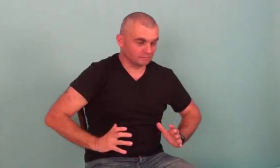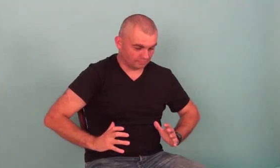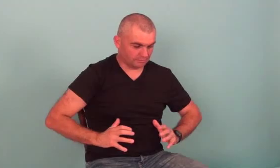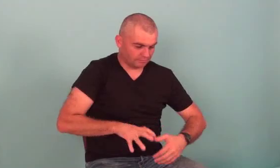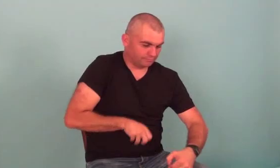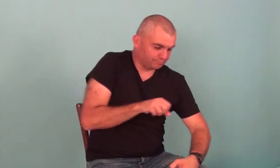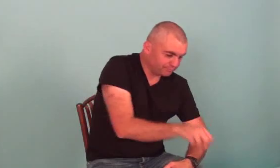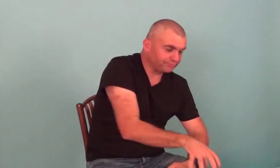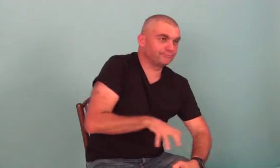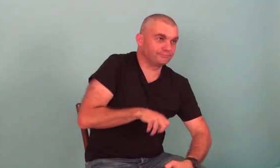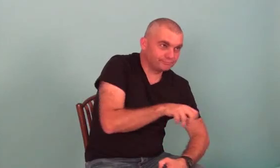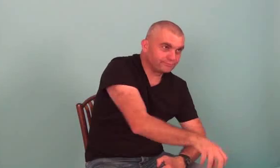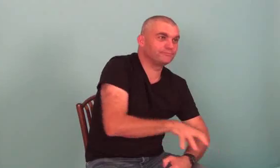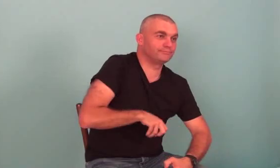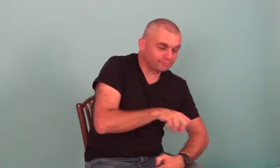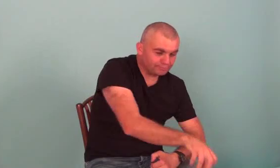Pan wkłada owoce do kosza.